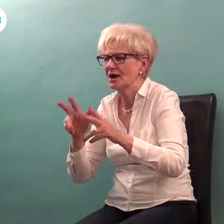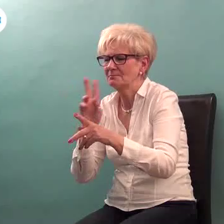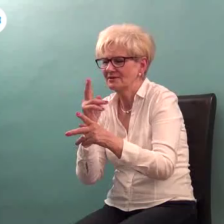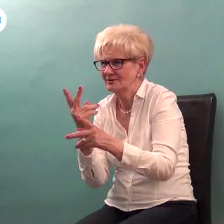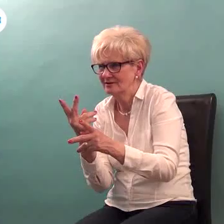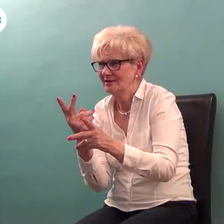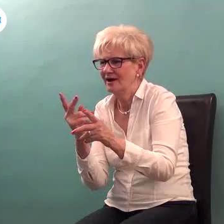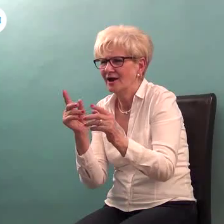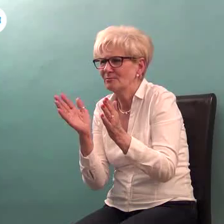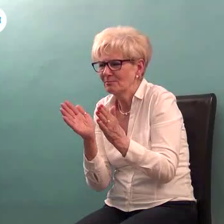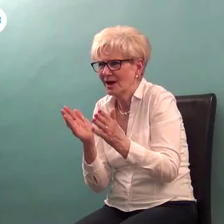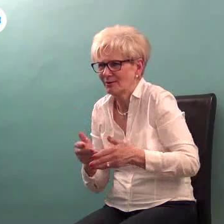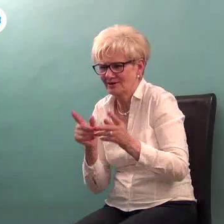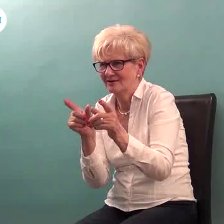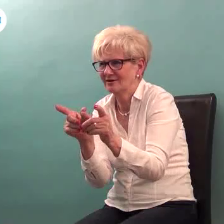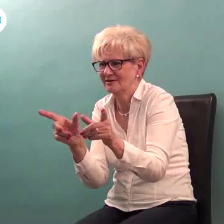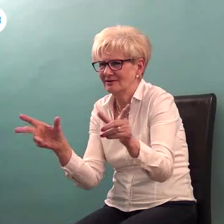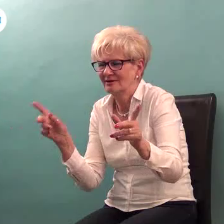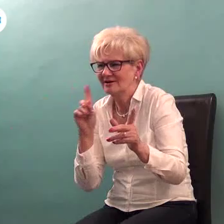Chłopak widzi dwie żaby, które siedzą obok siebie na pniu drzewa, otoczone przez szereg małych żabek.